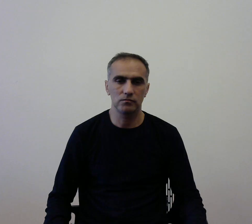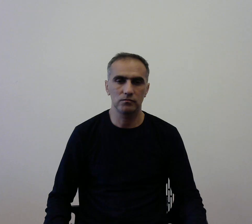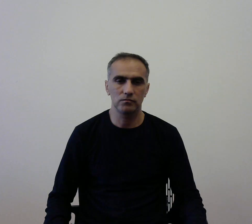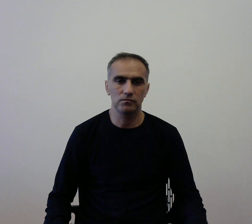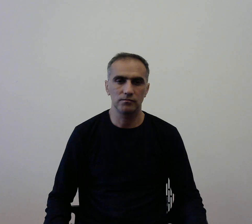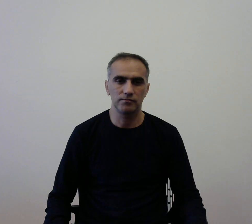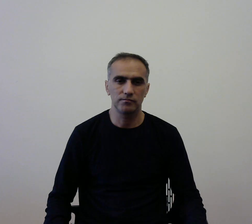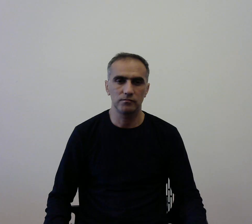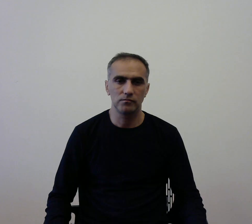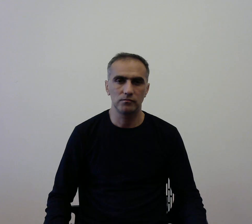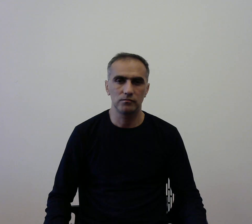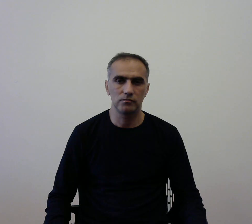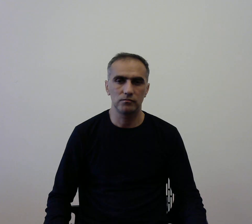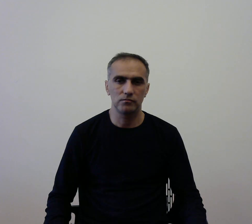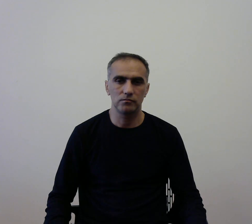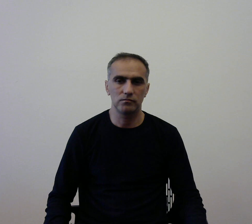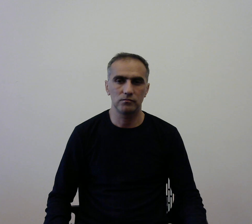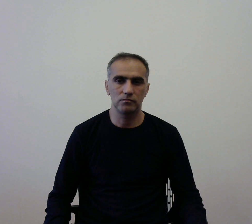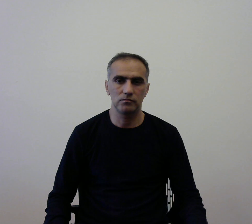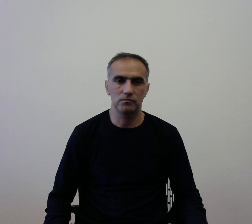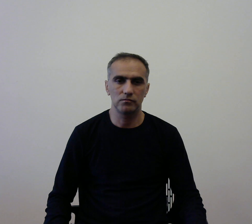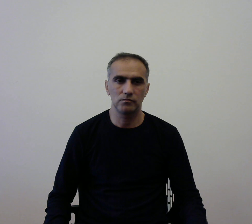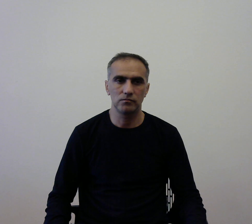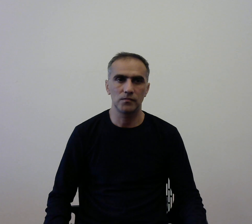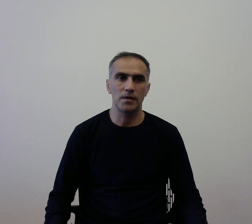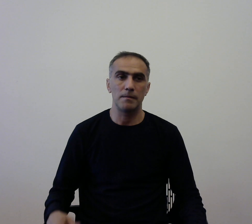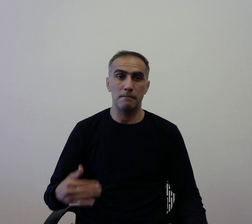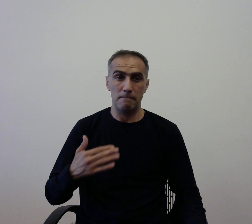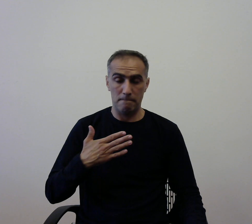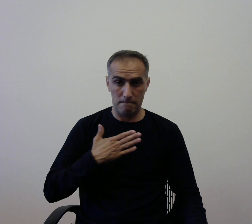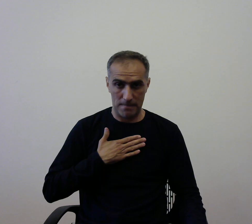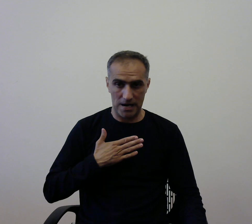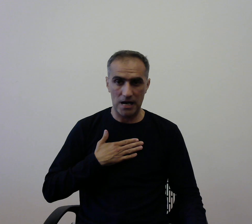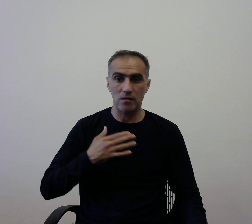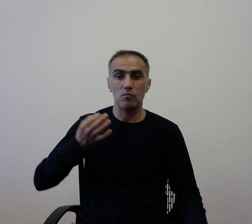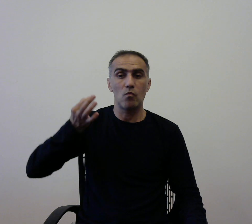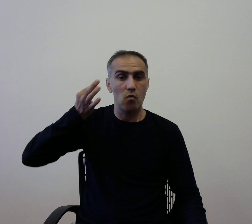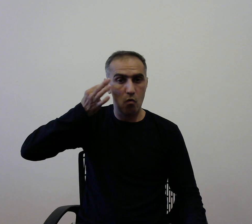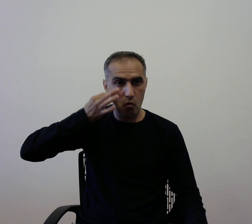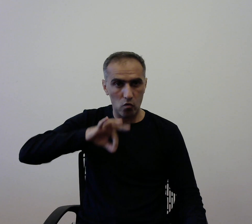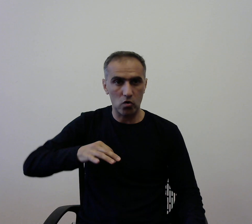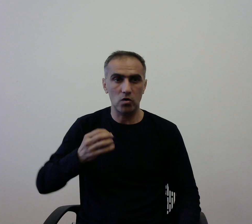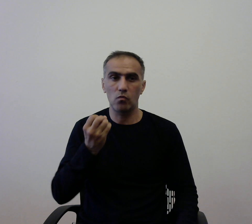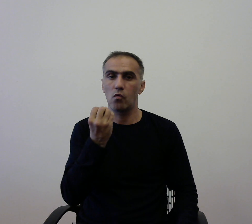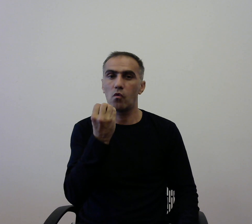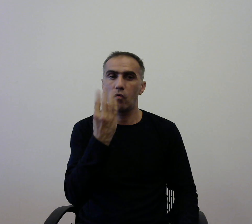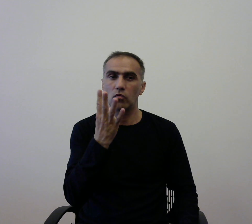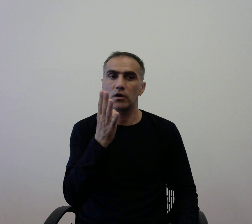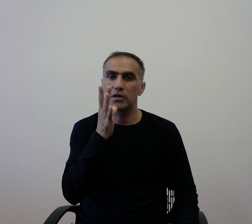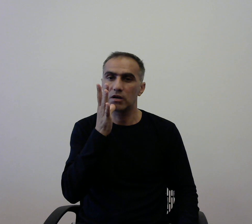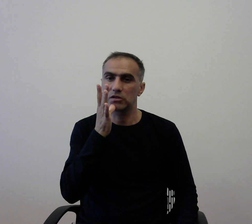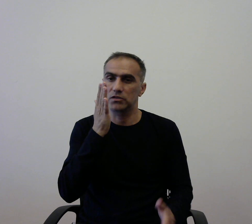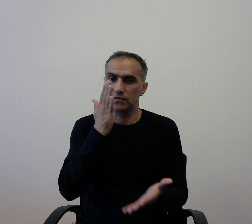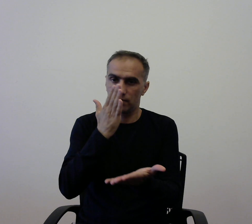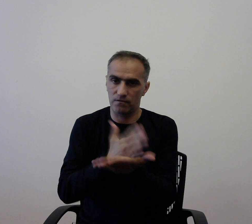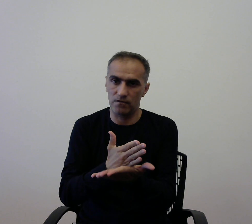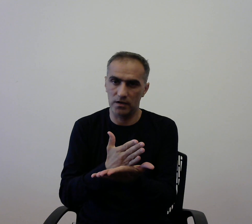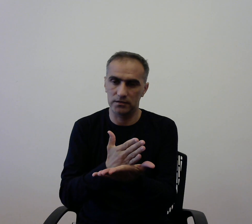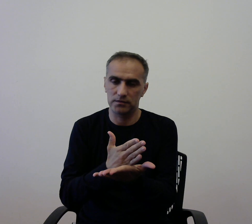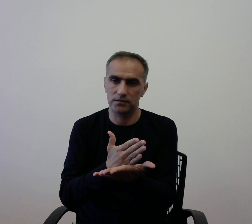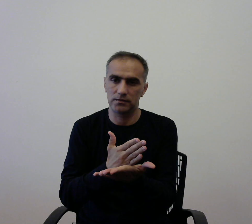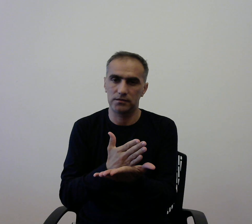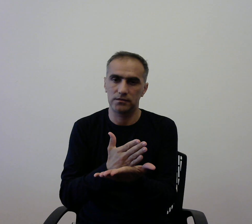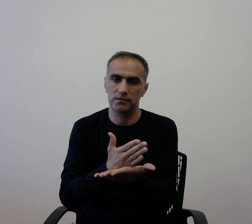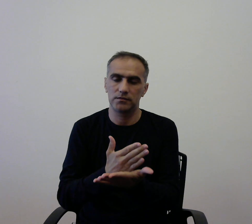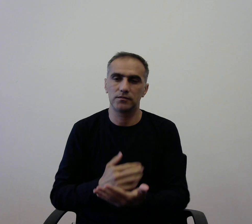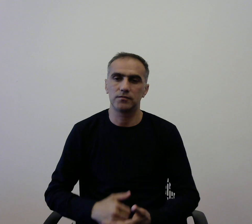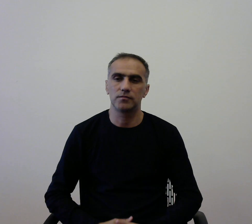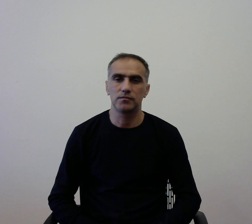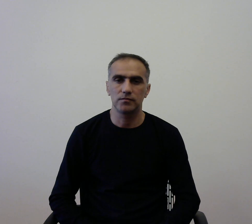Mənim oğlumun 14 yaşı var